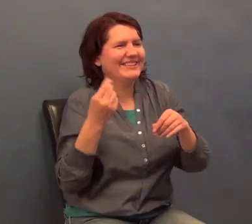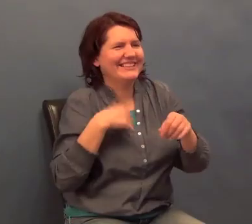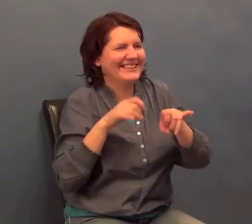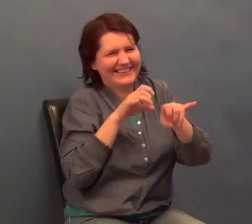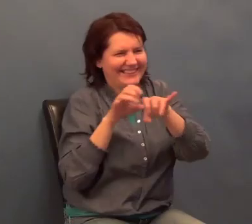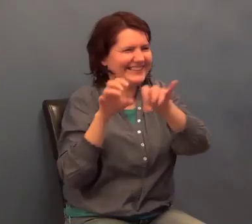Biega.